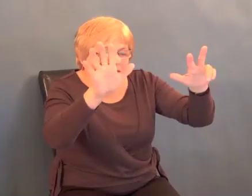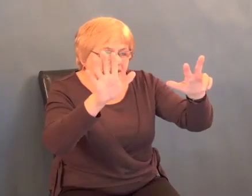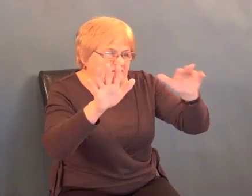Nie możesz?